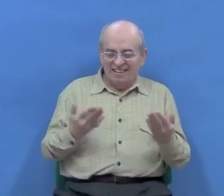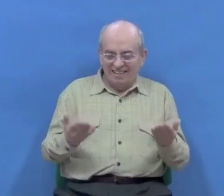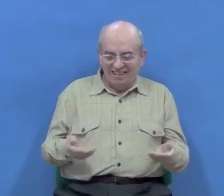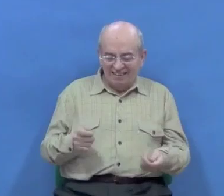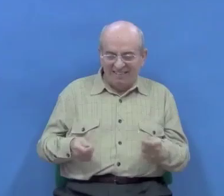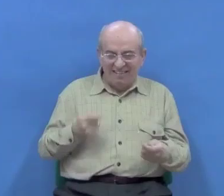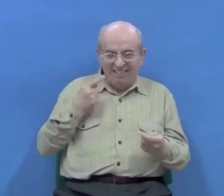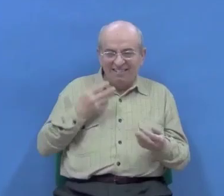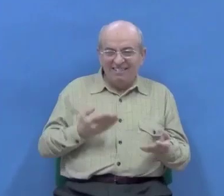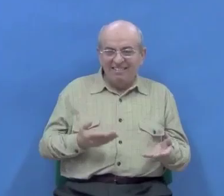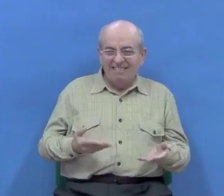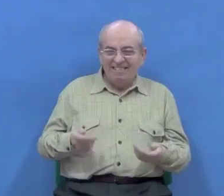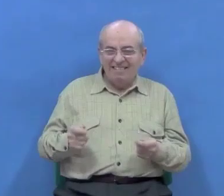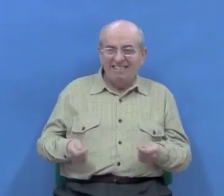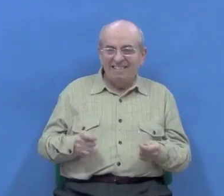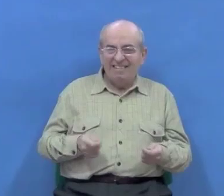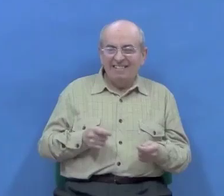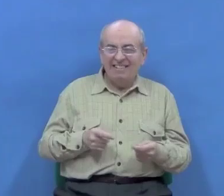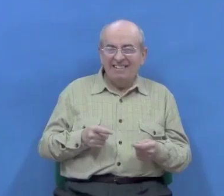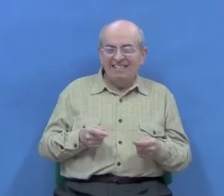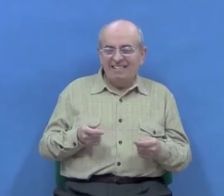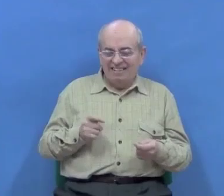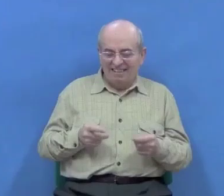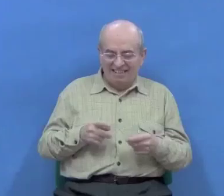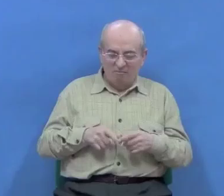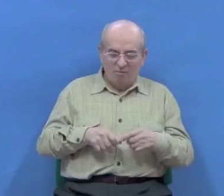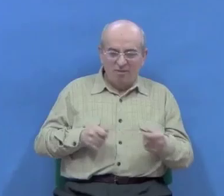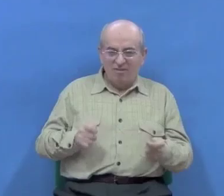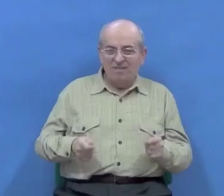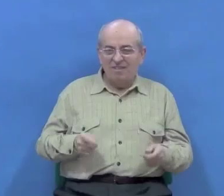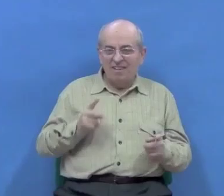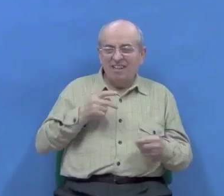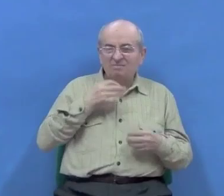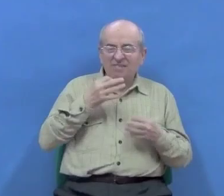Położyła płot i grała jak na cymbałkach.